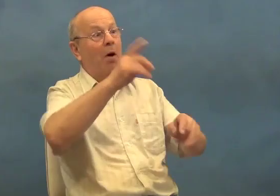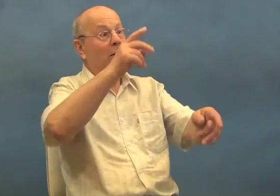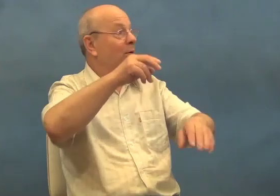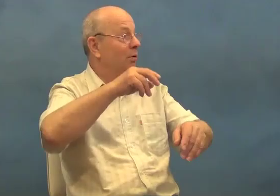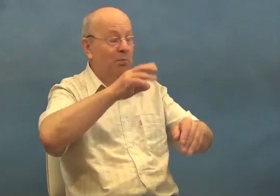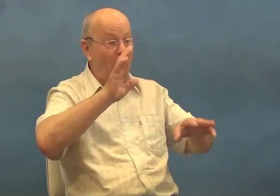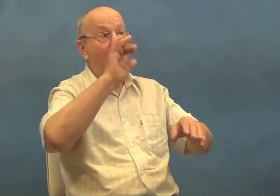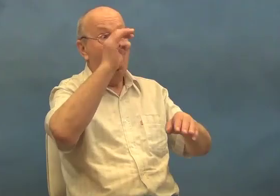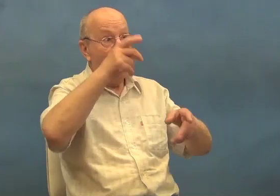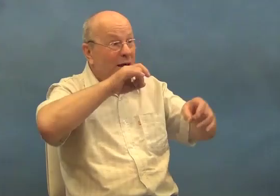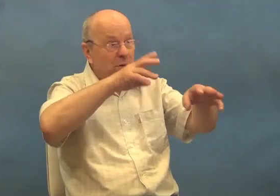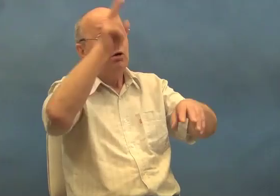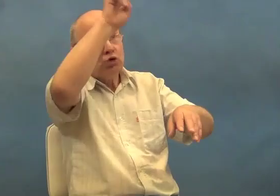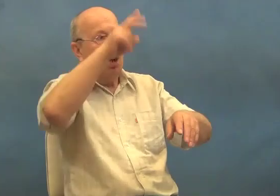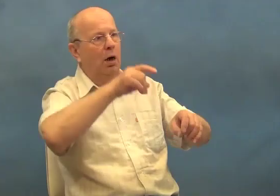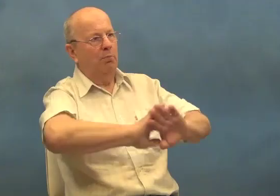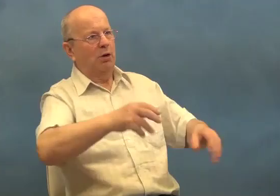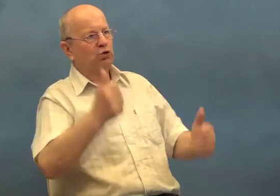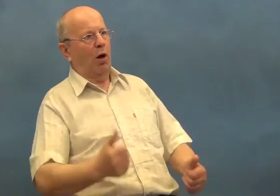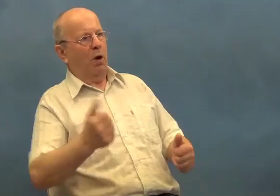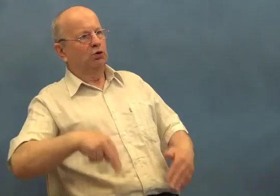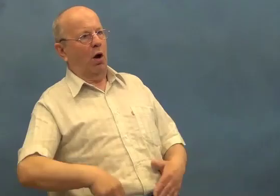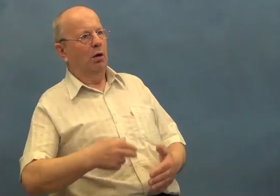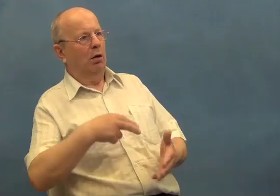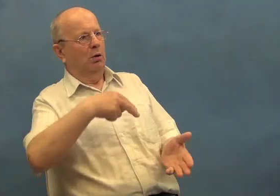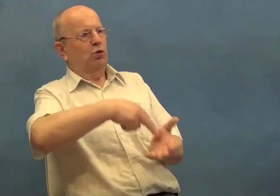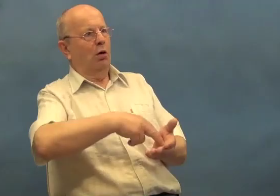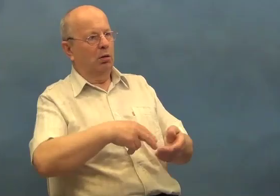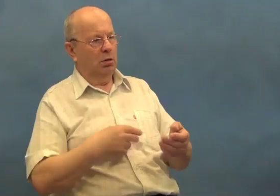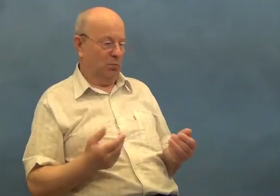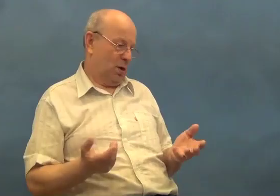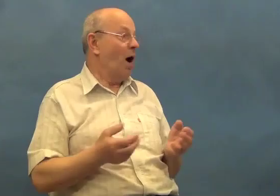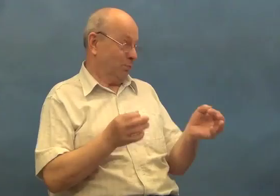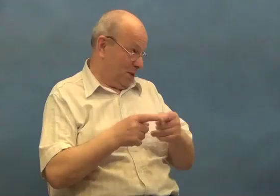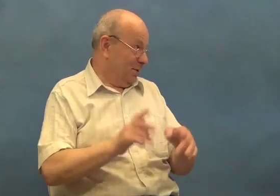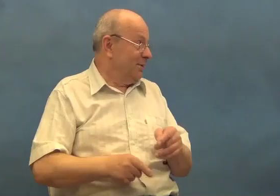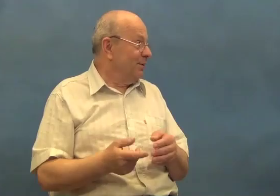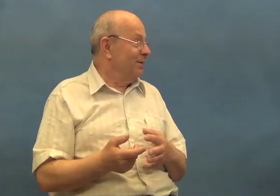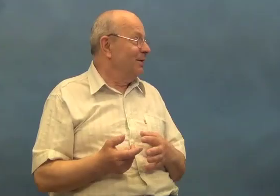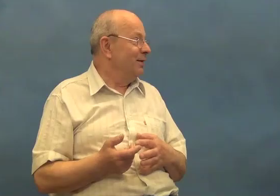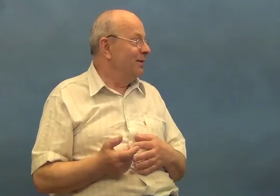Dobrze, zgadzam się, ale jak widać taki znak, to trzeba stać, nie wolno przechodzić, dobrze zamigałem czy źle?